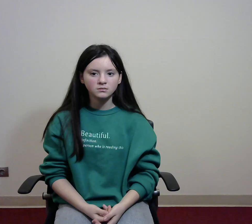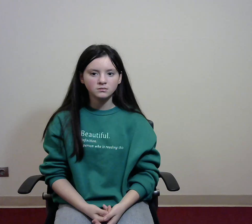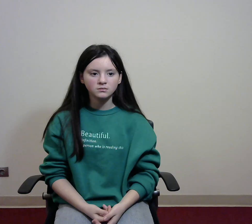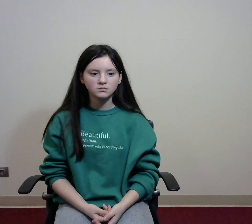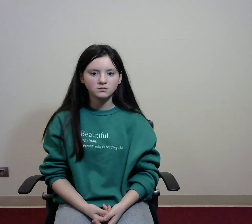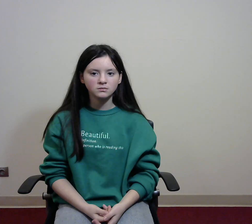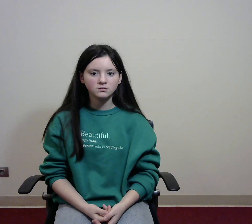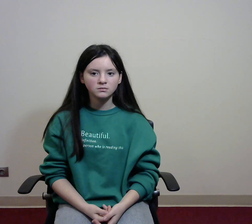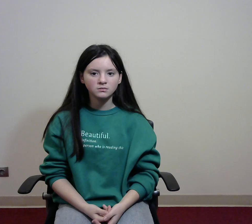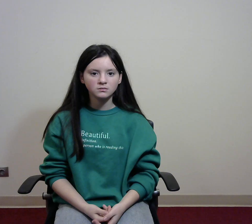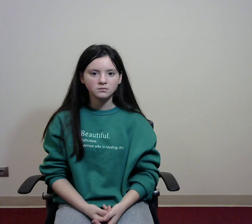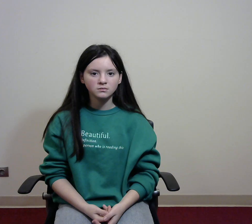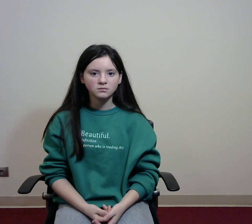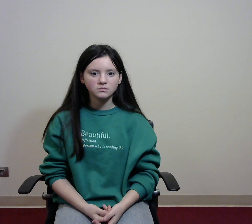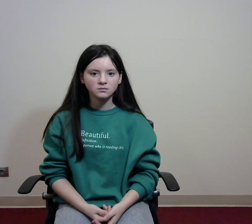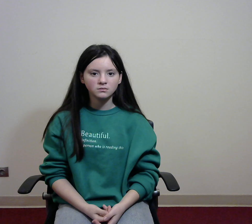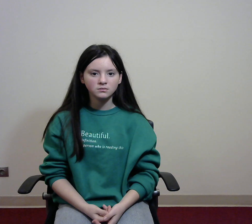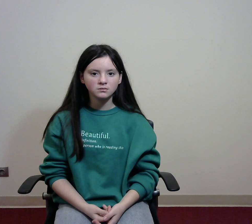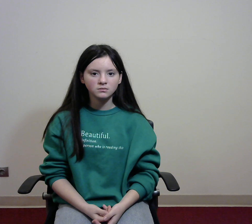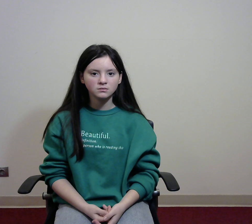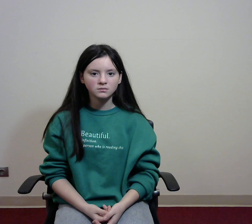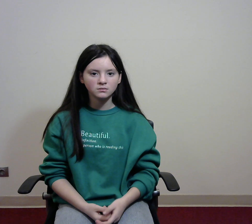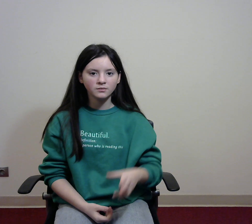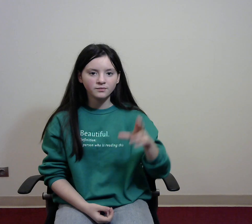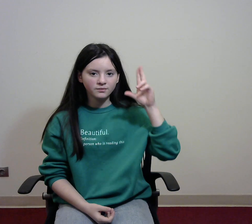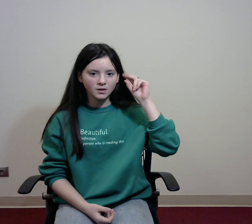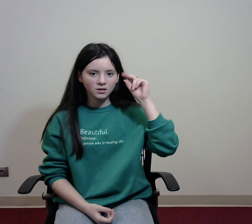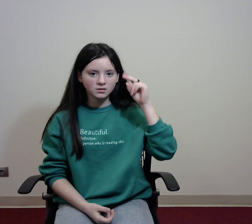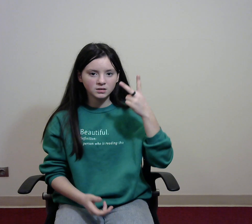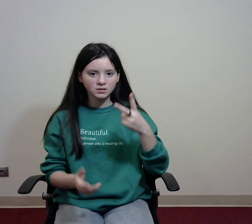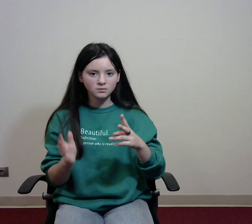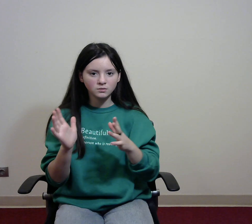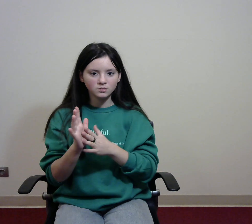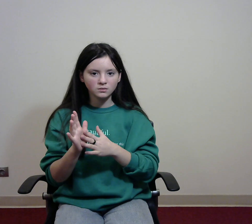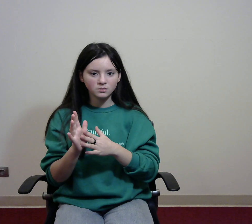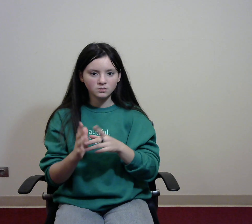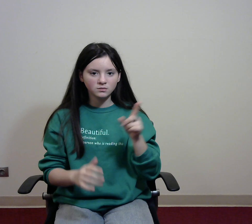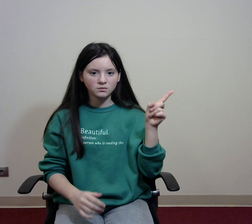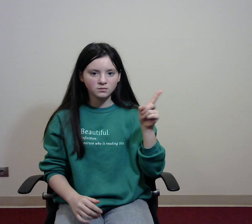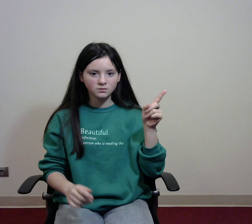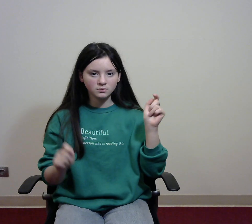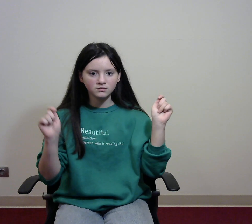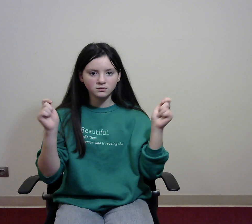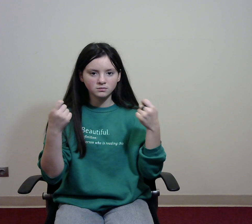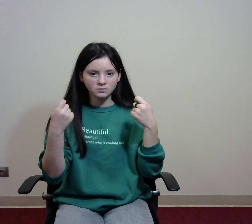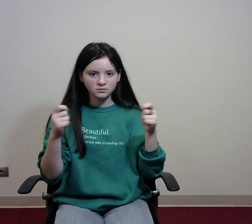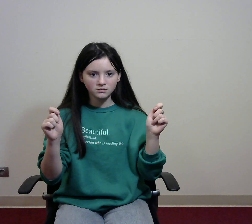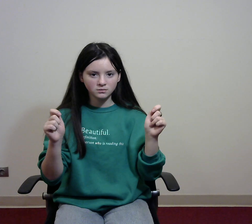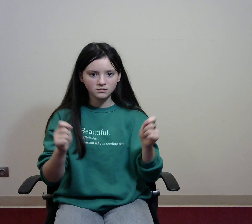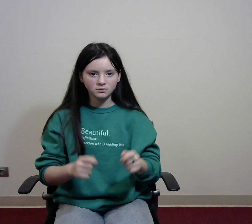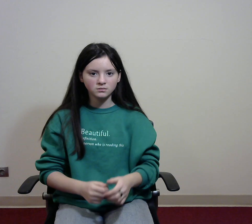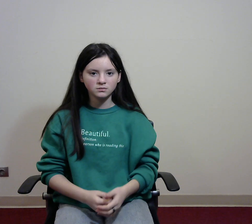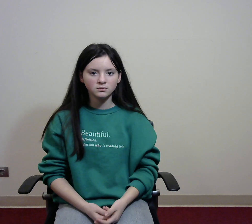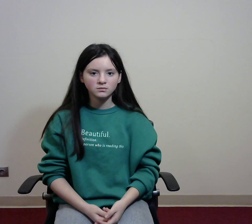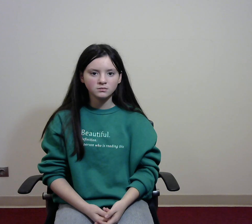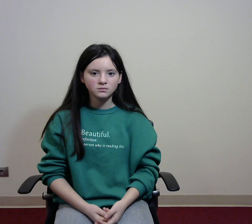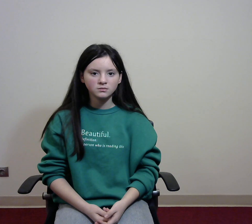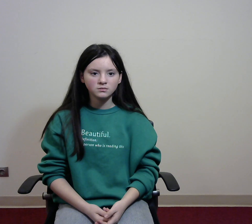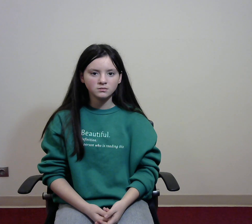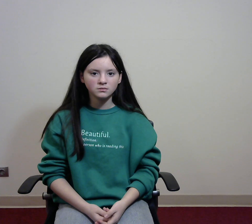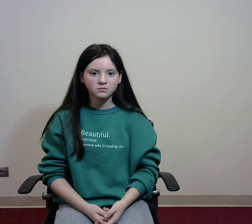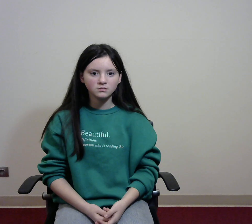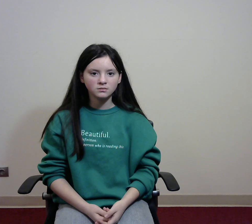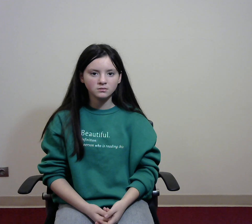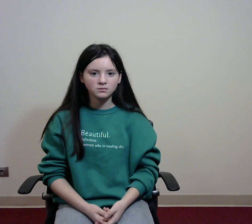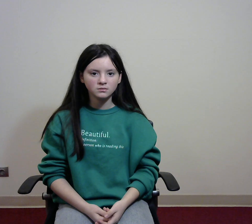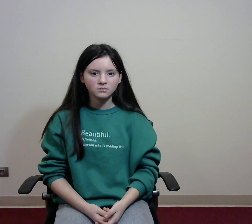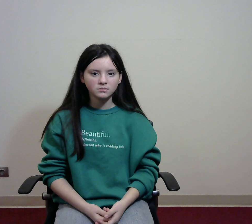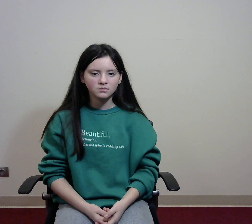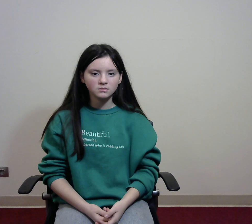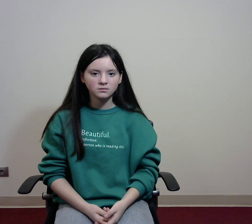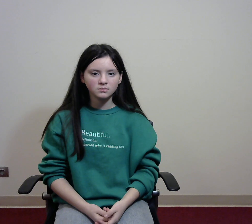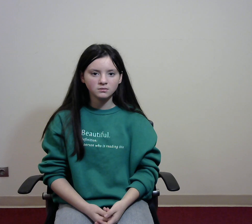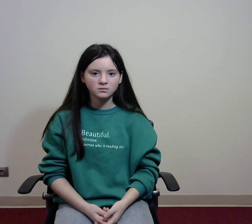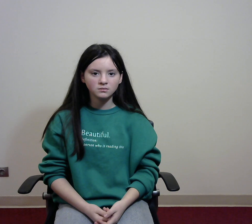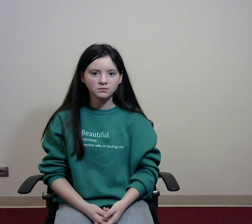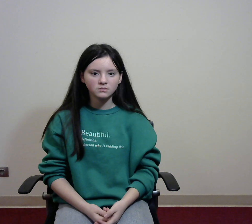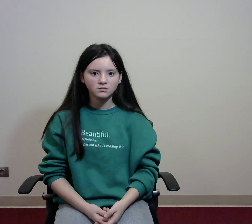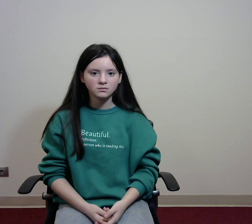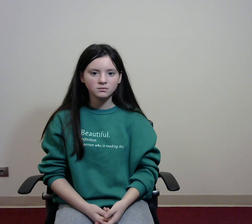Ayın 29-u onun toyudur